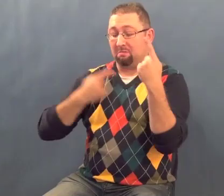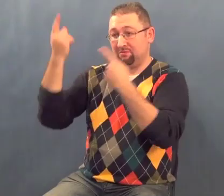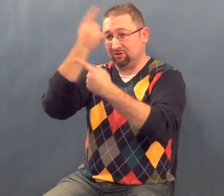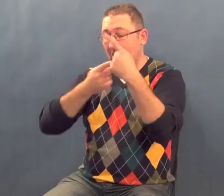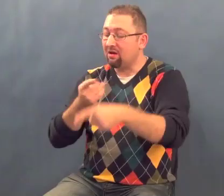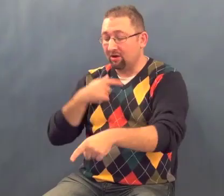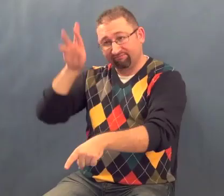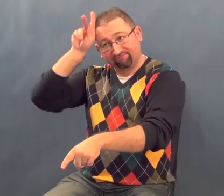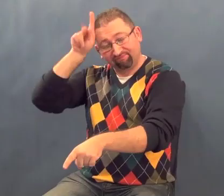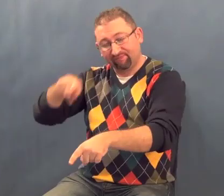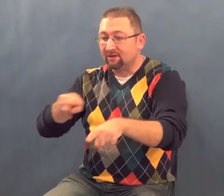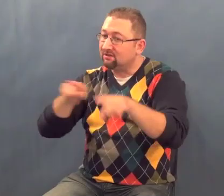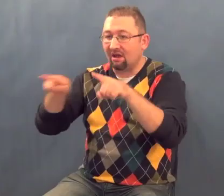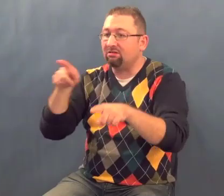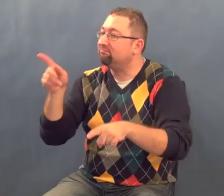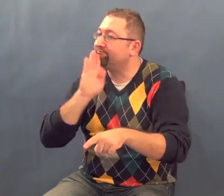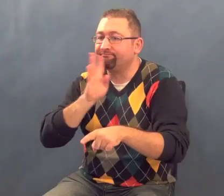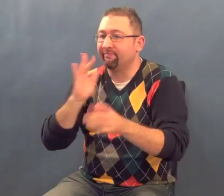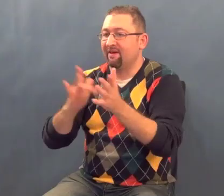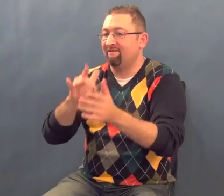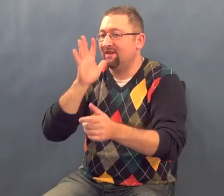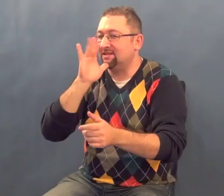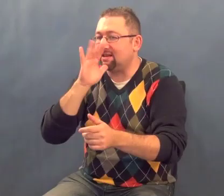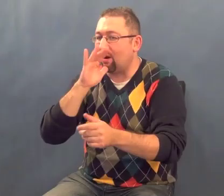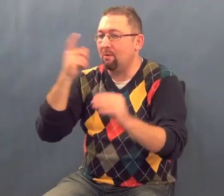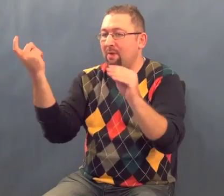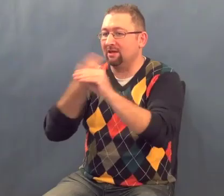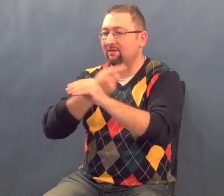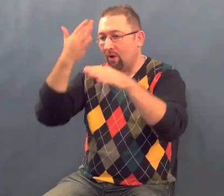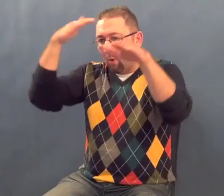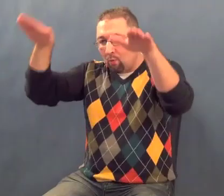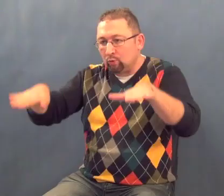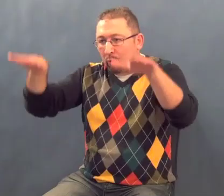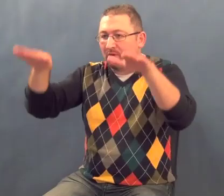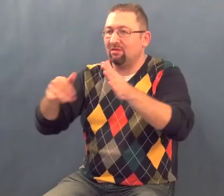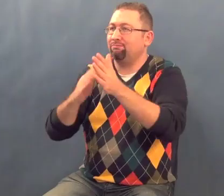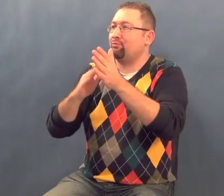Myślę, tak domyślam się, że ten znak może być w w Izraelu, czy w państwach muzułmańskich.